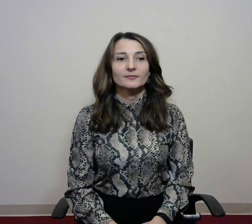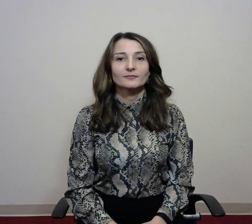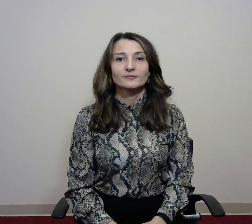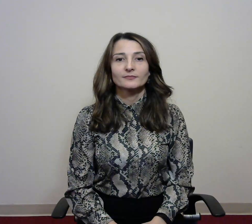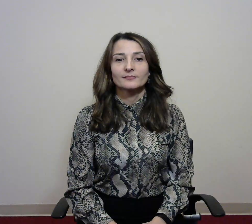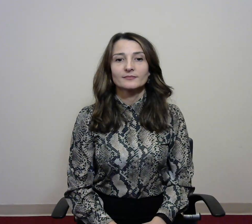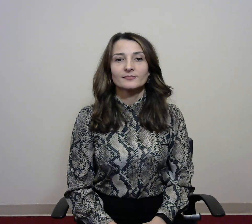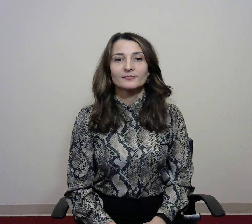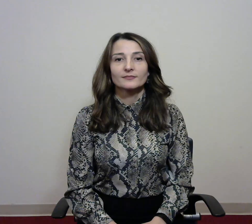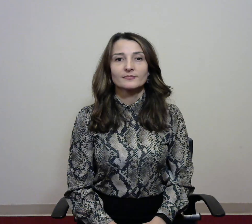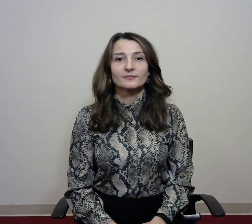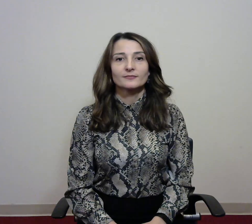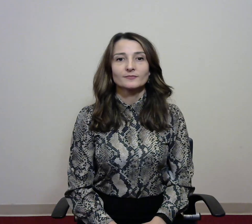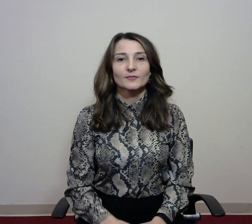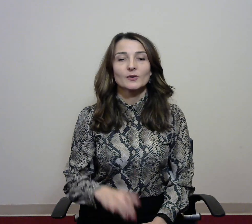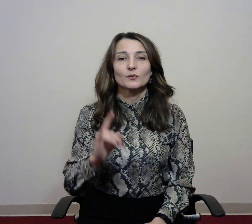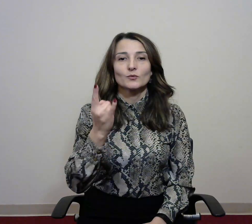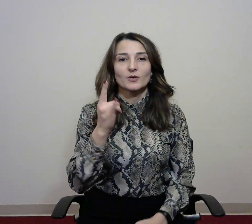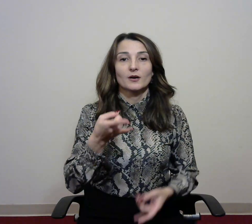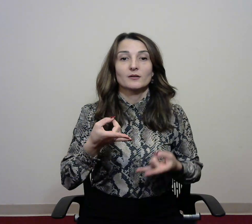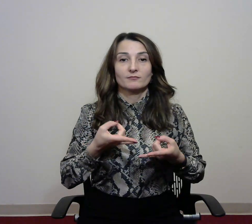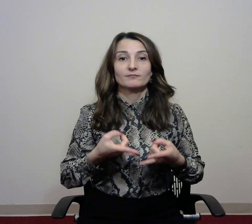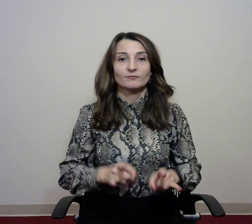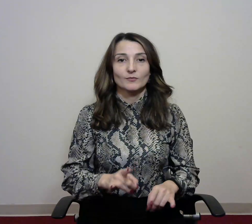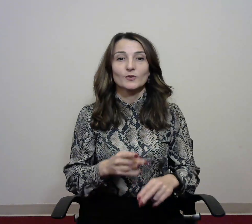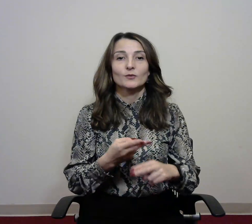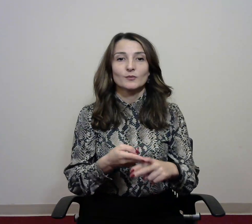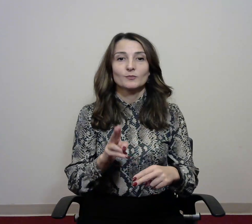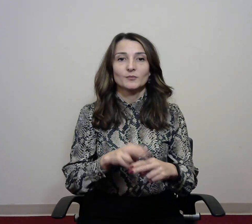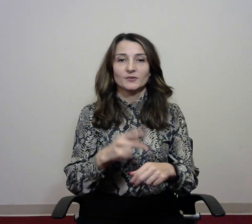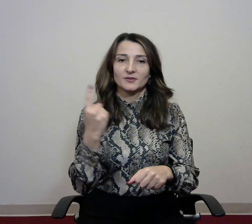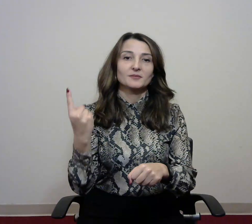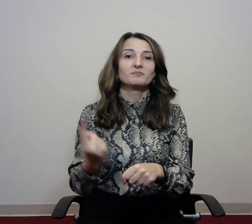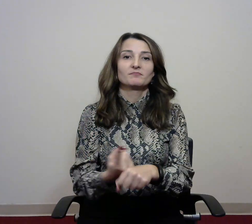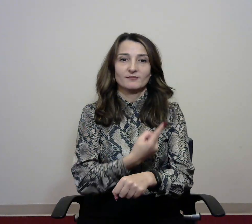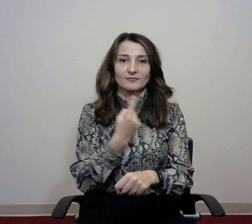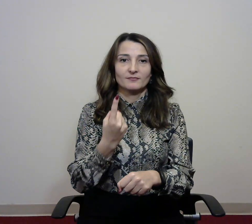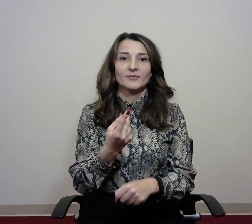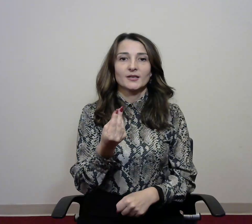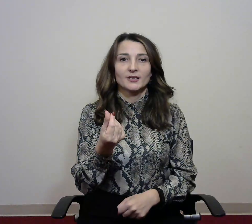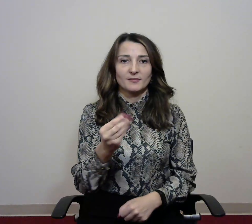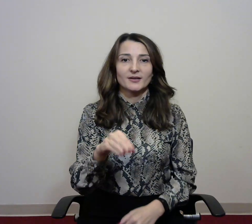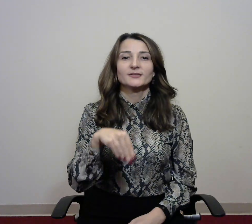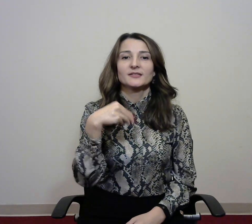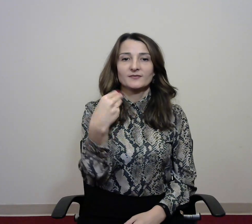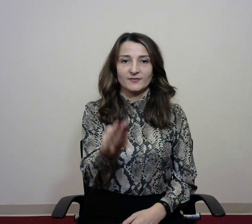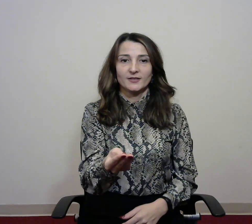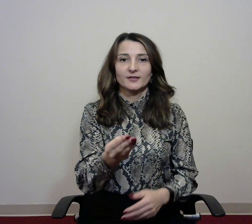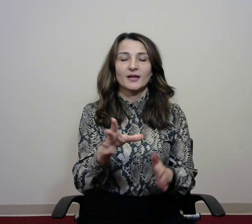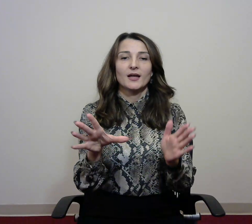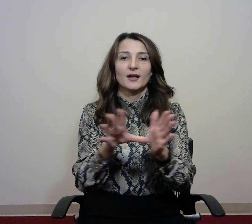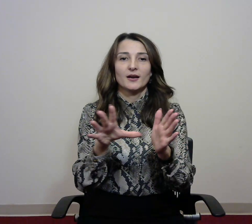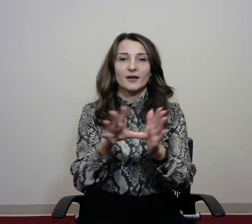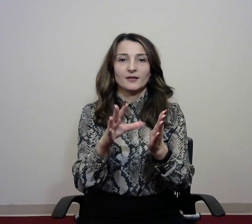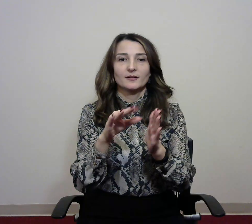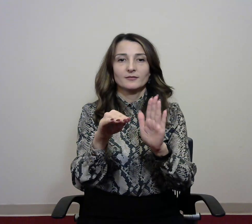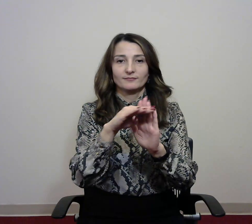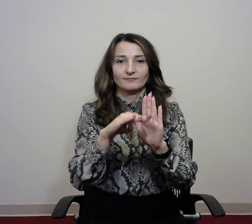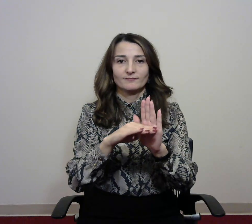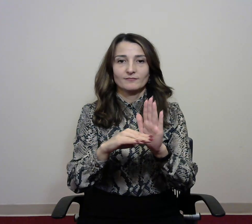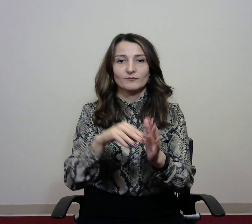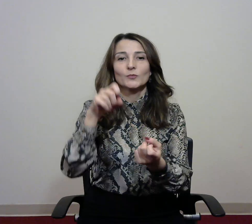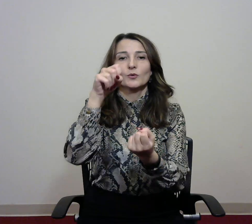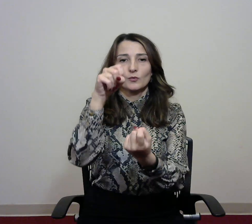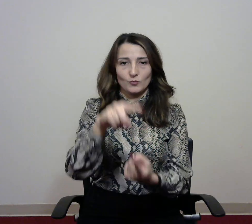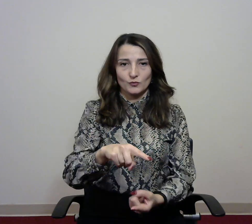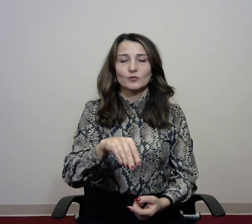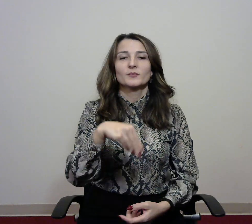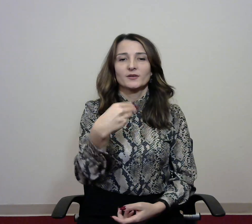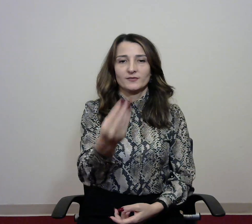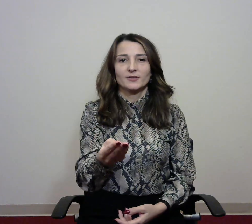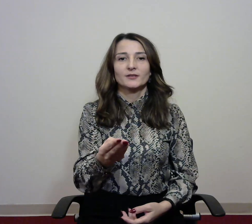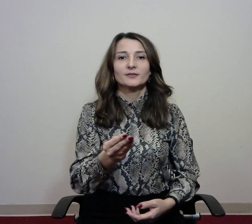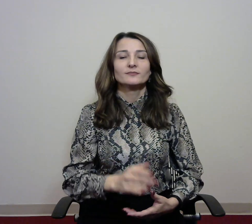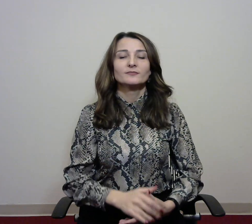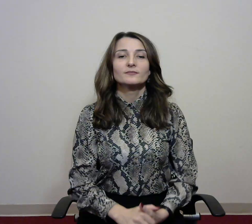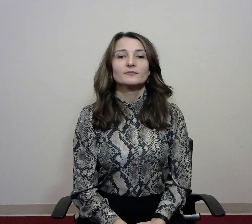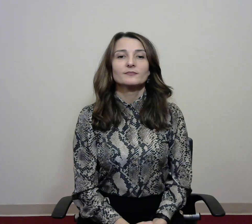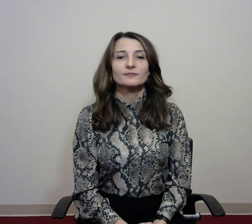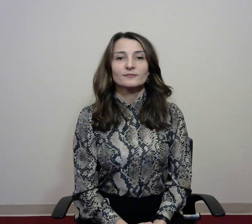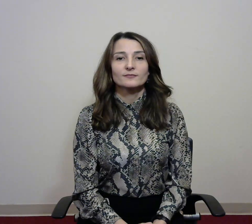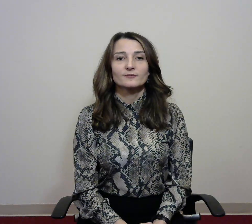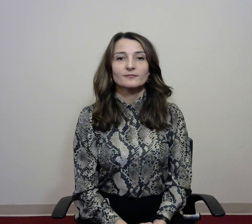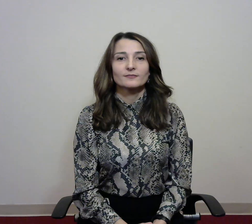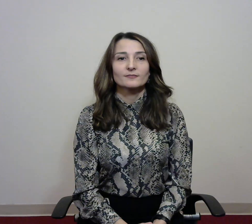Uşağın doğulmasına görə birdəfəlik məbləğin verilməsi elektron qaydaya uyğun verilir